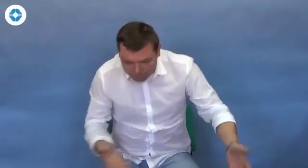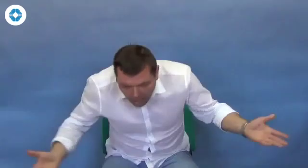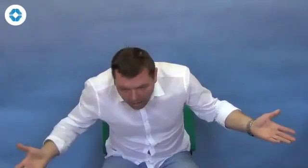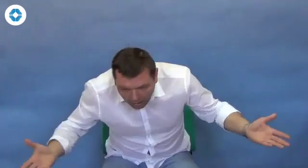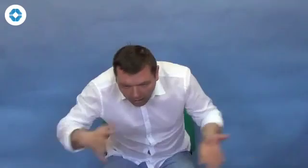Ktoś ukradł.